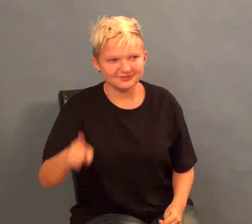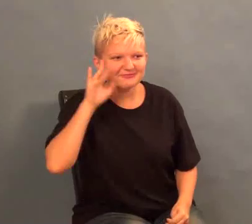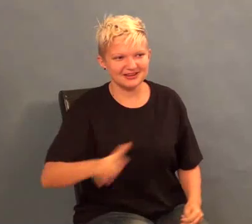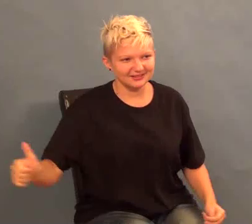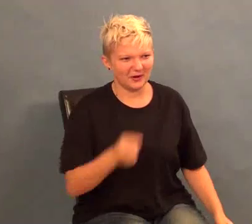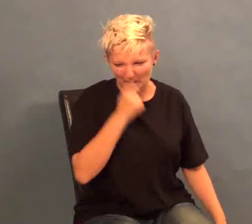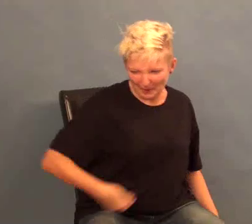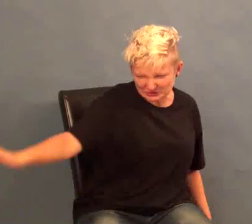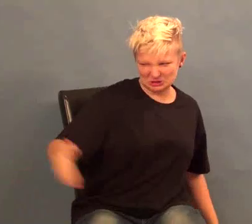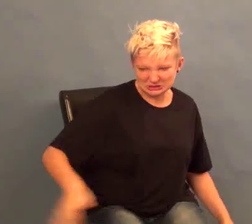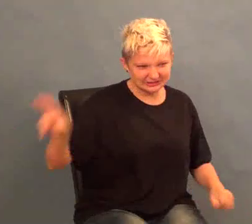Podchodzi do niego mały chłopiec, a Charlie odgania go, mówi: idź, idź!